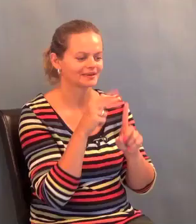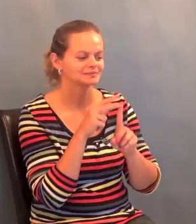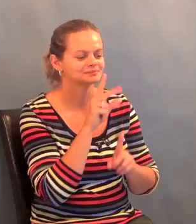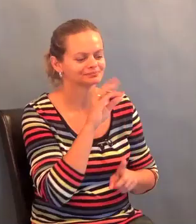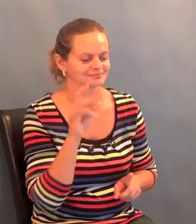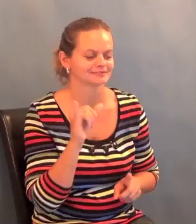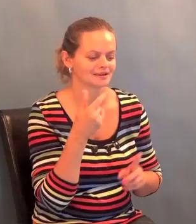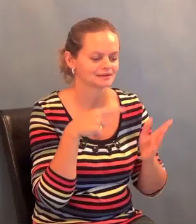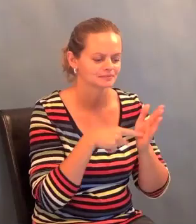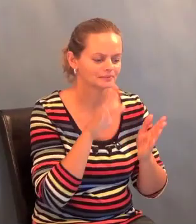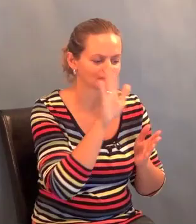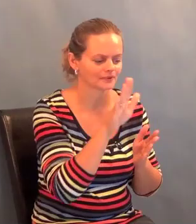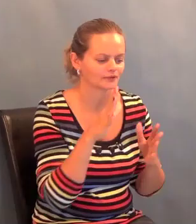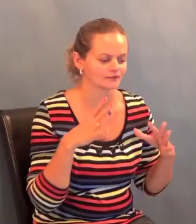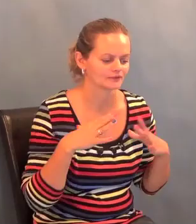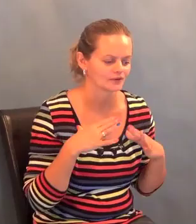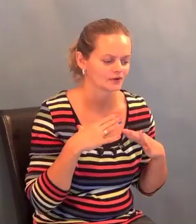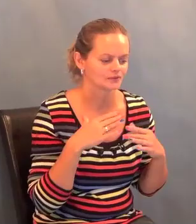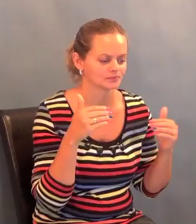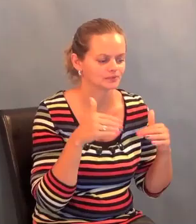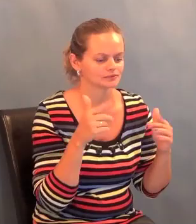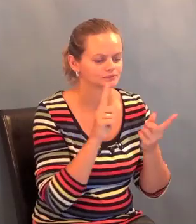Poniedziałek, wtorek i tak dalej, jaki masz wolny termin?